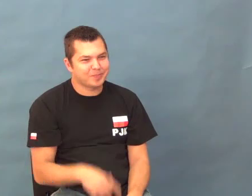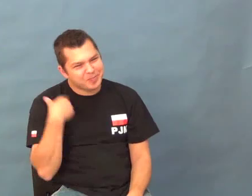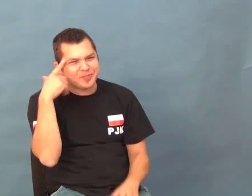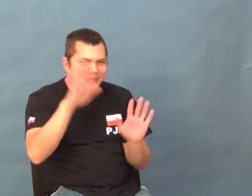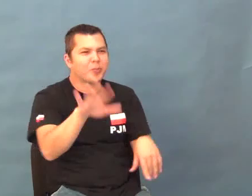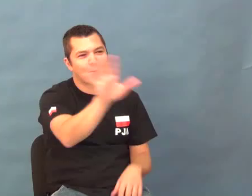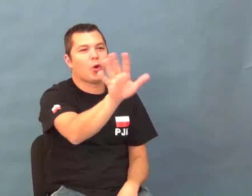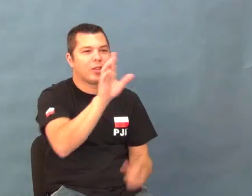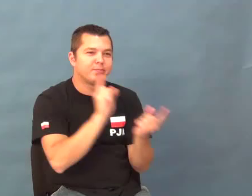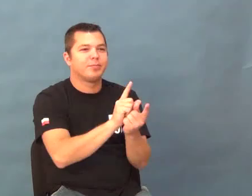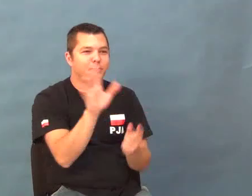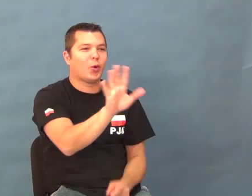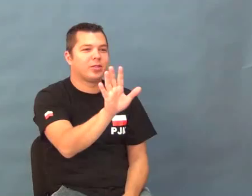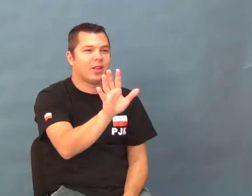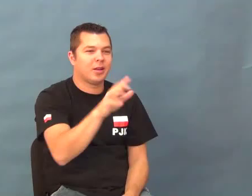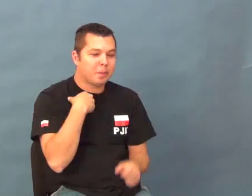Myślę, że może spotkajmy się o piątej.